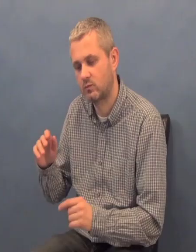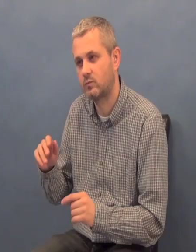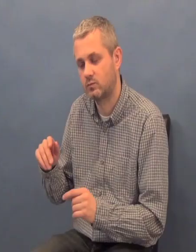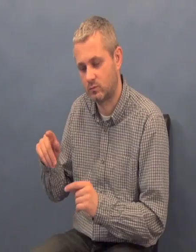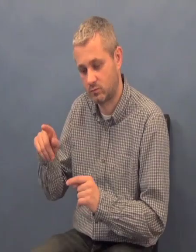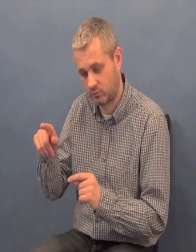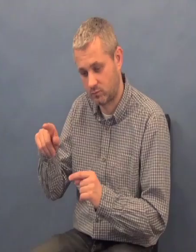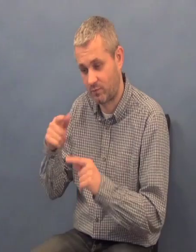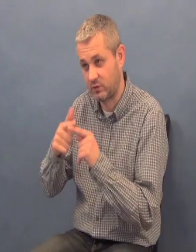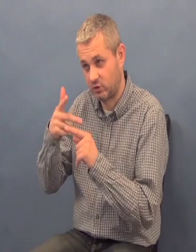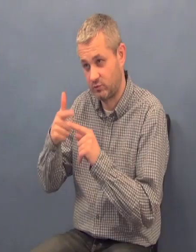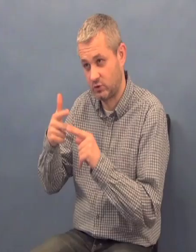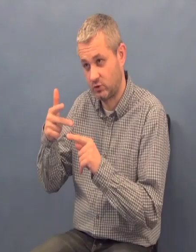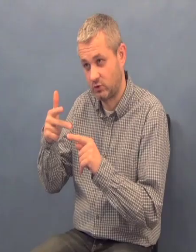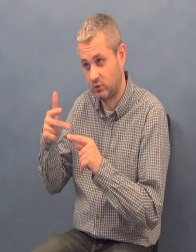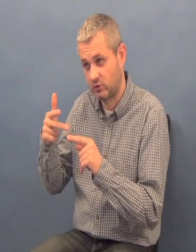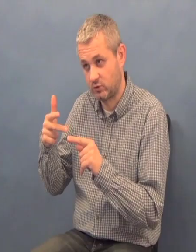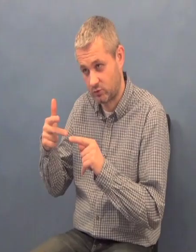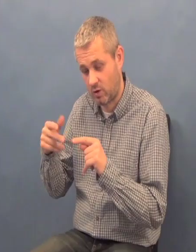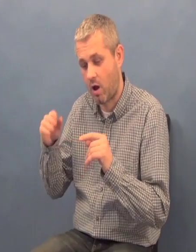Dwudziesty trzeci?